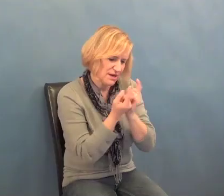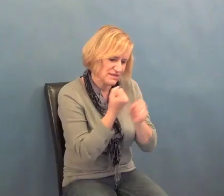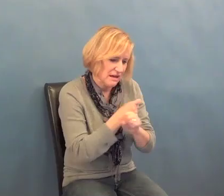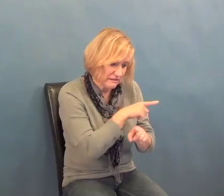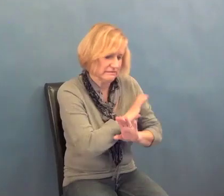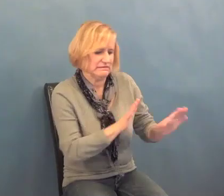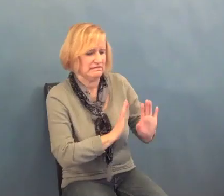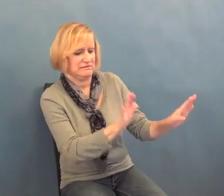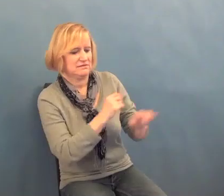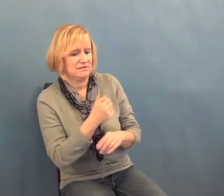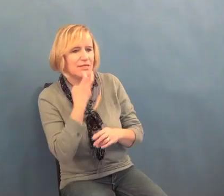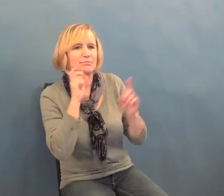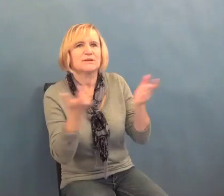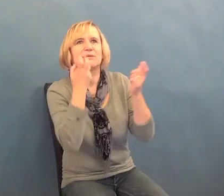Fabryka jest zatruta, i lepiej odpuścić wejście do fabryki.